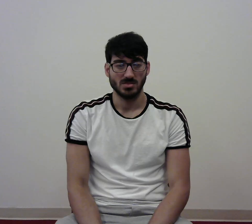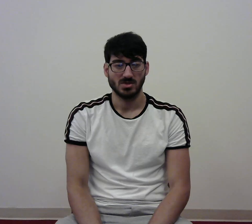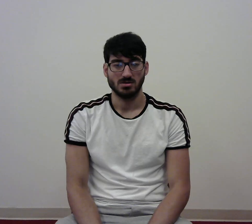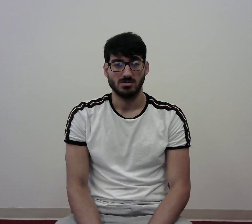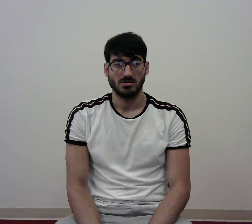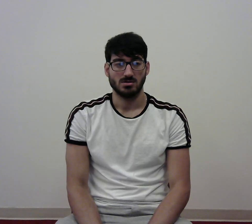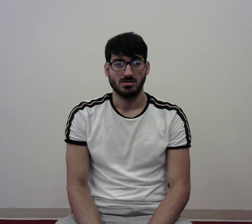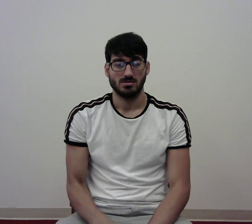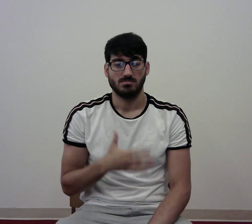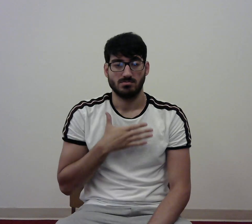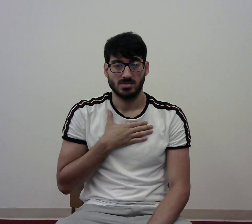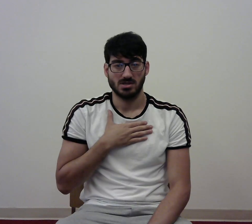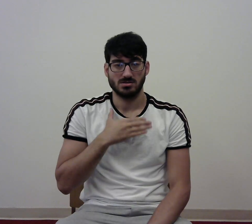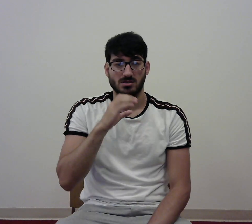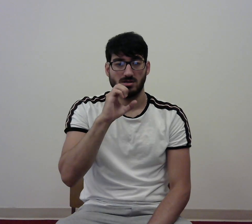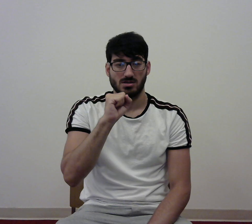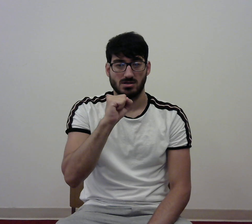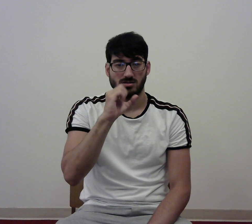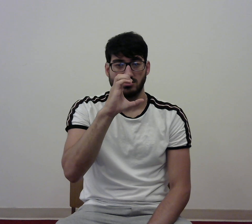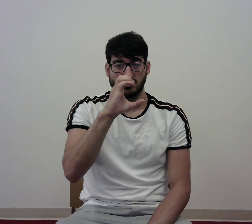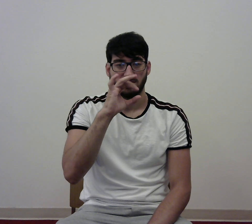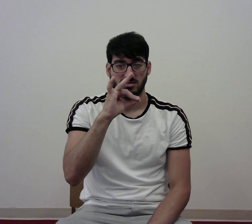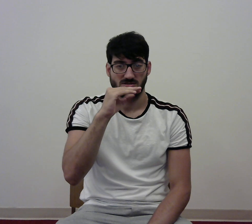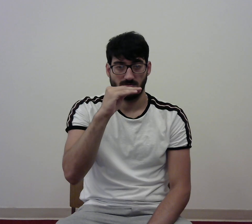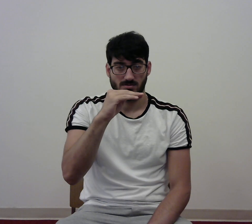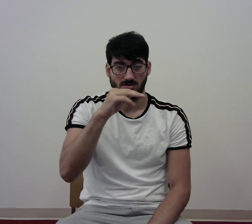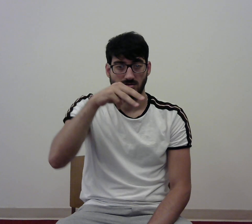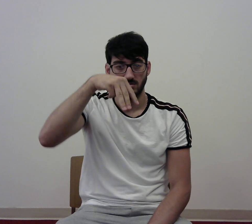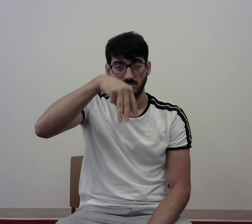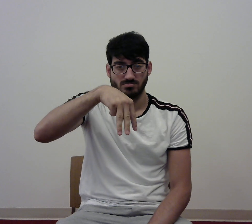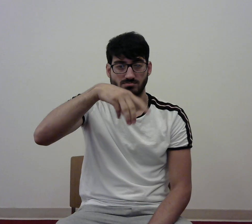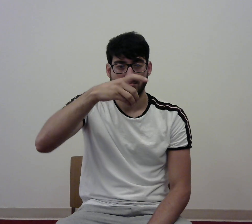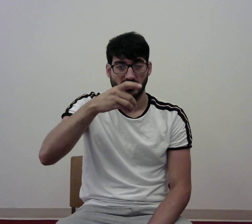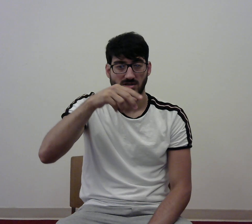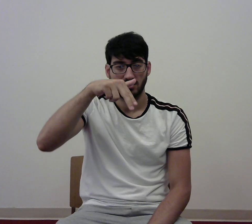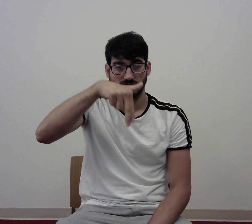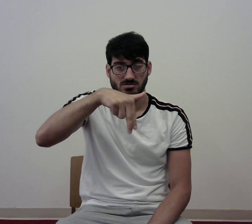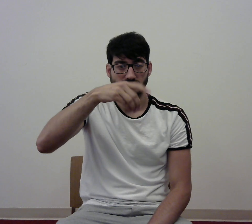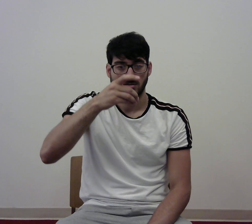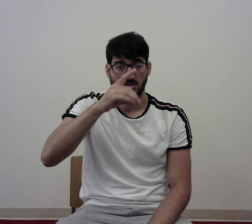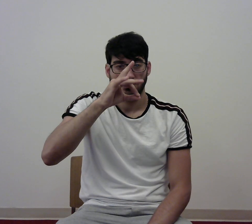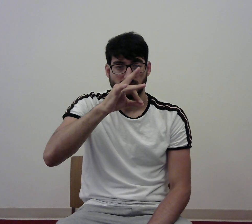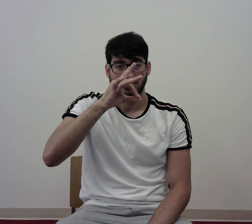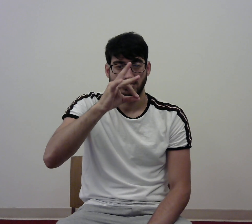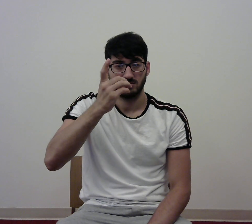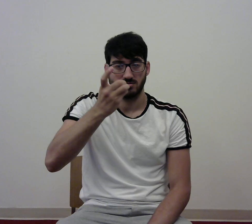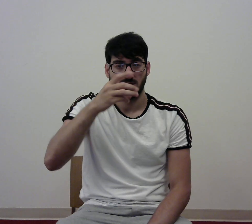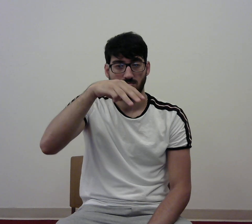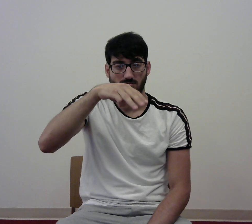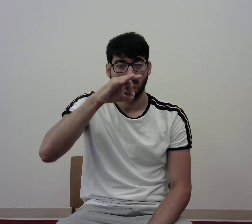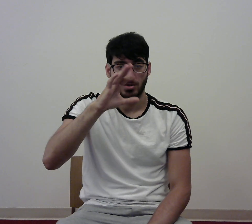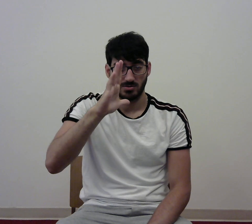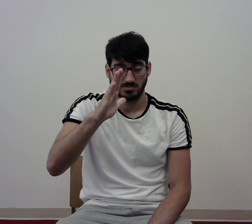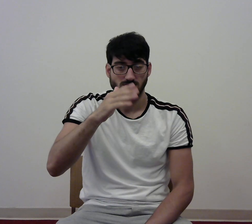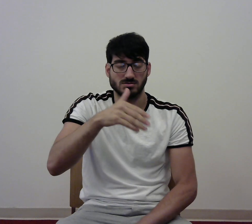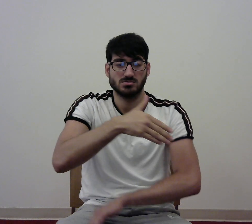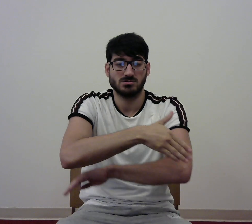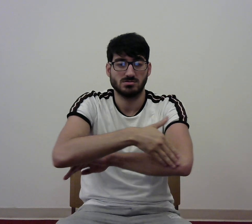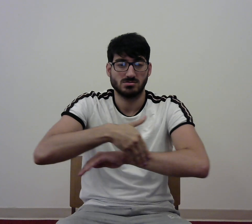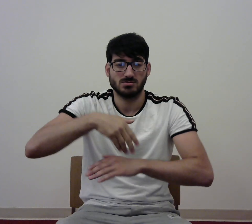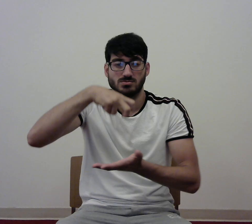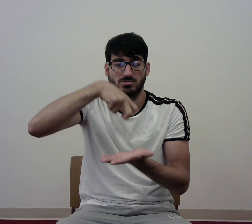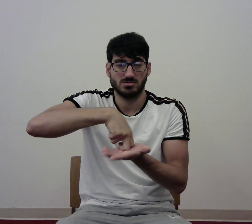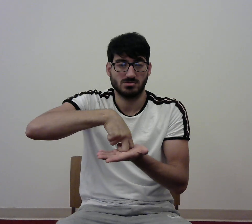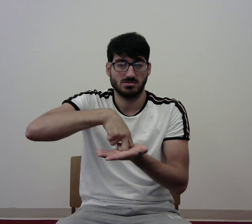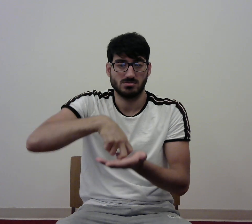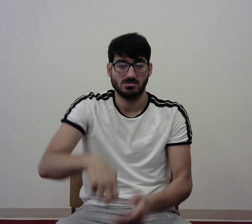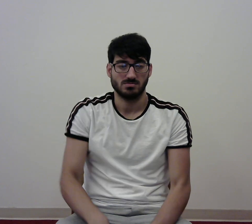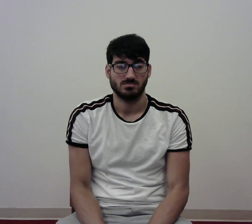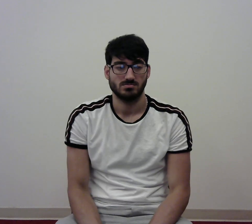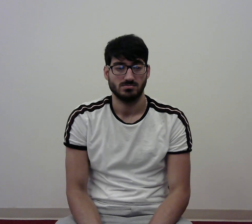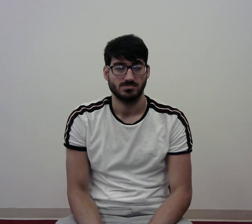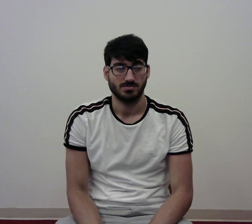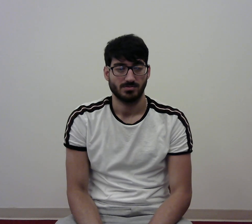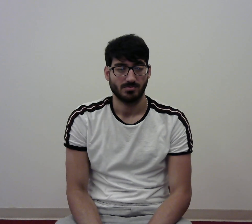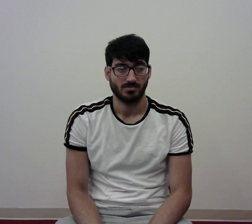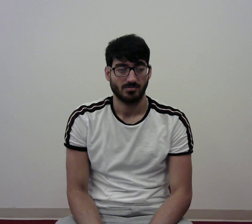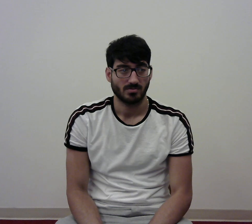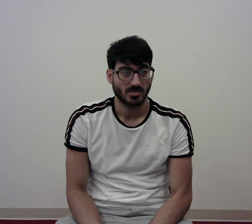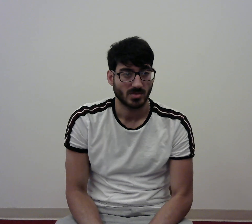Mən Asif Məhərrəmov küçəsində qeydiyyatdayam